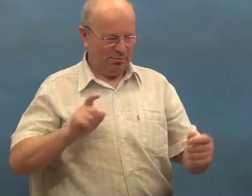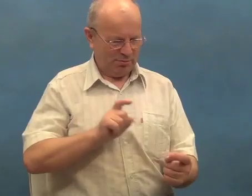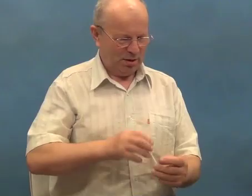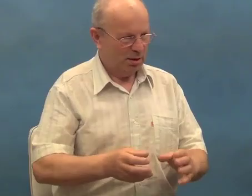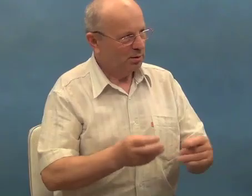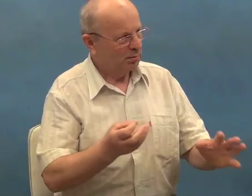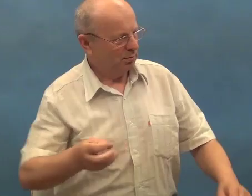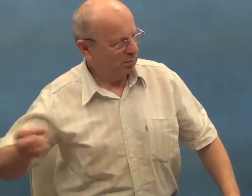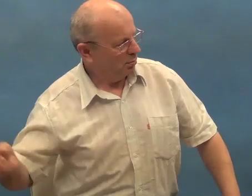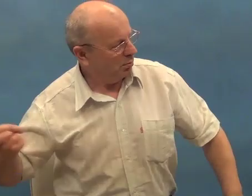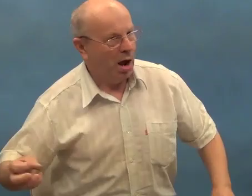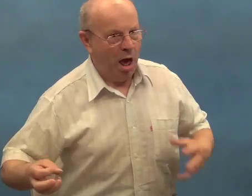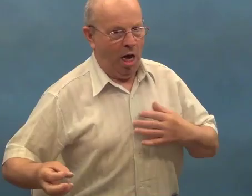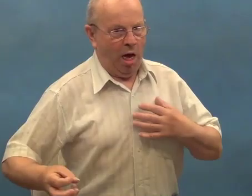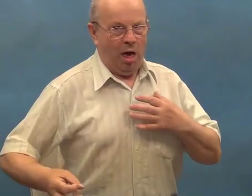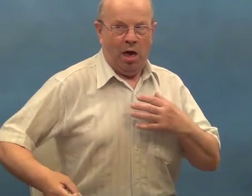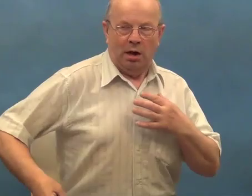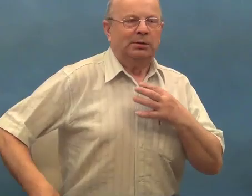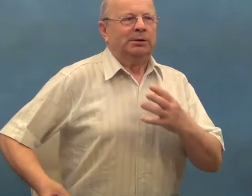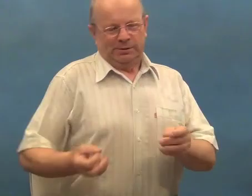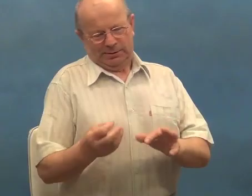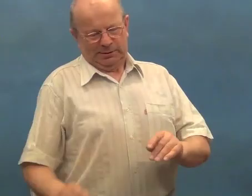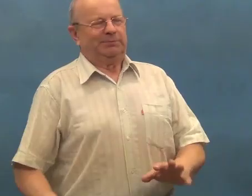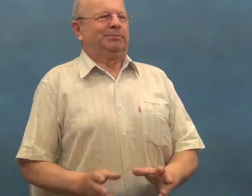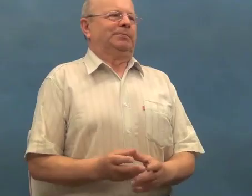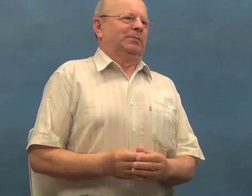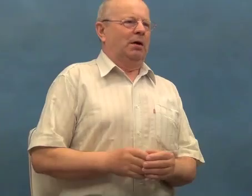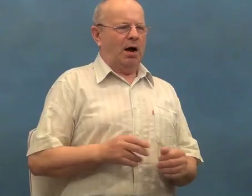Mały chłopiec chciał czymś rzucić, ale czuł, że jest coś nie tak i schował coś do kieszeni.